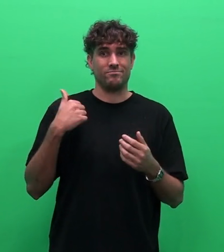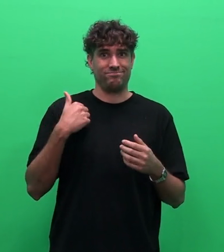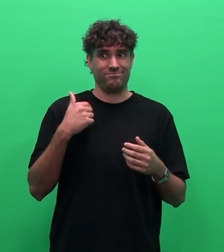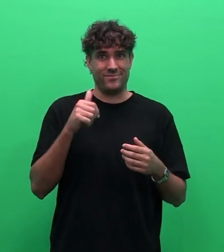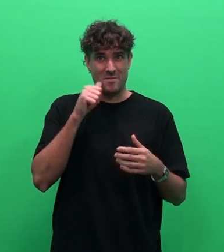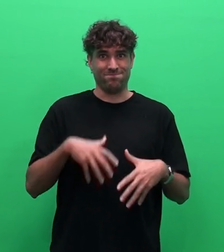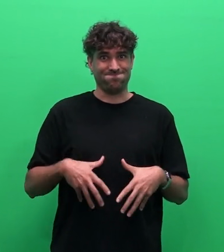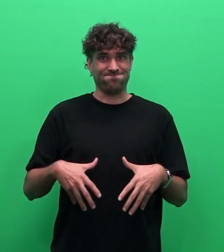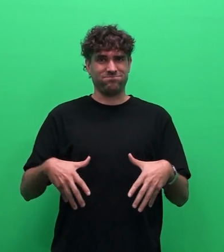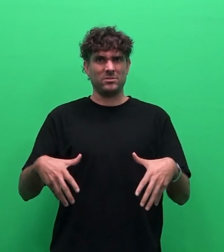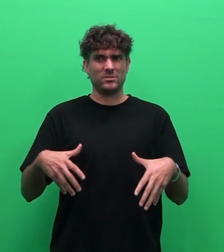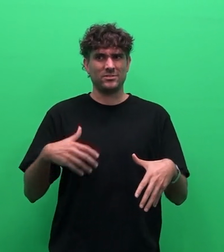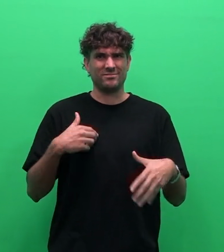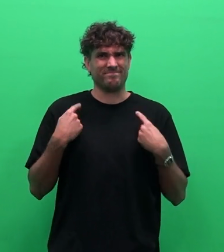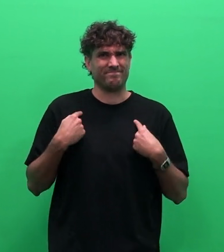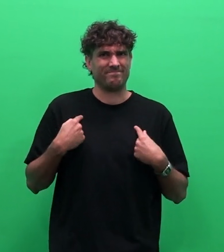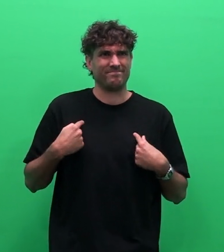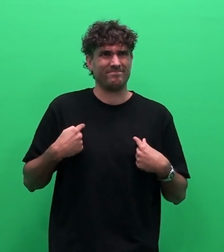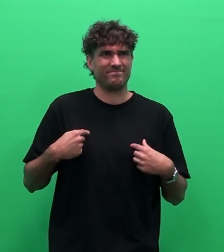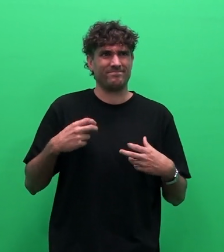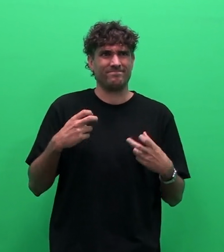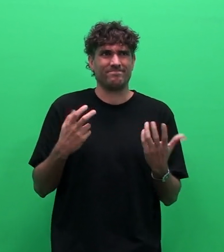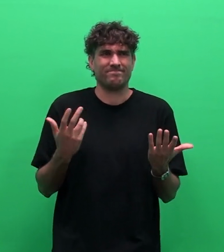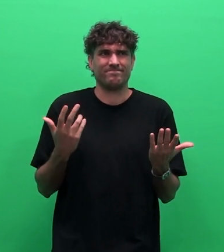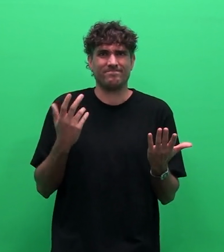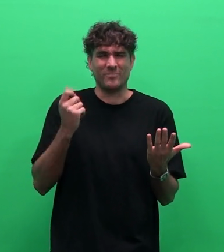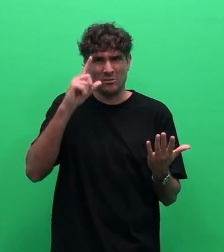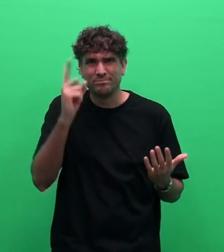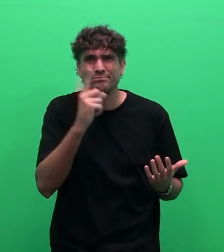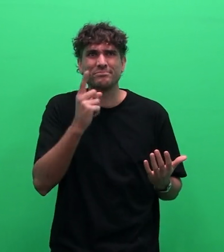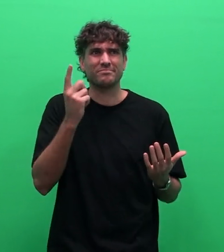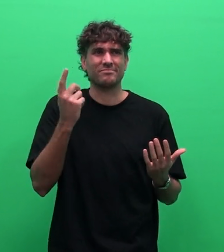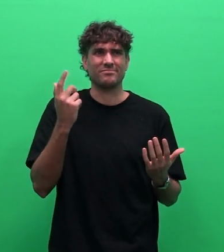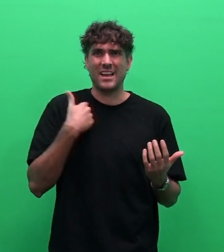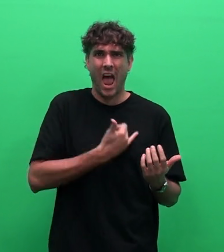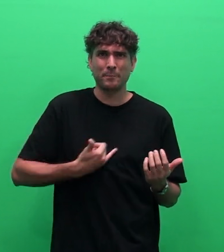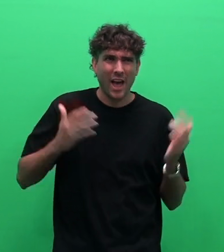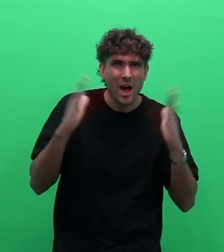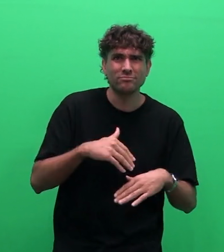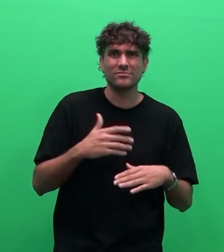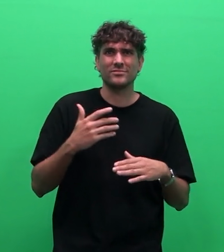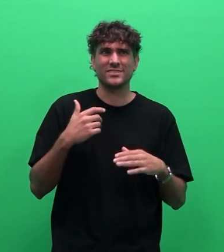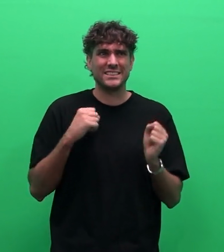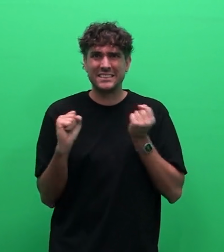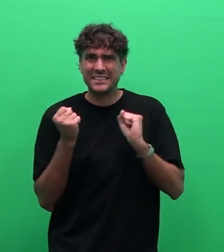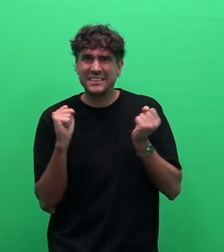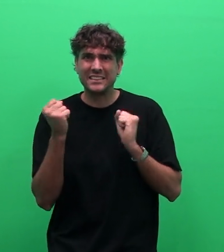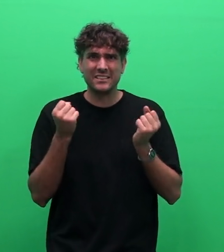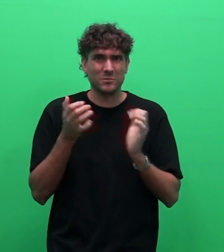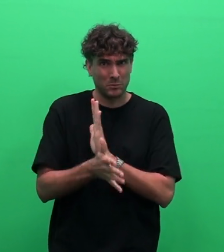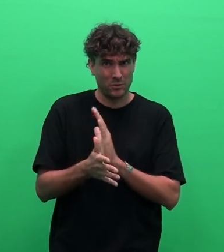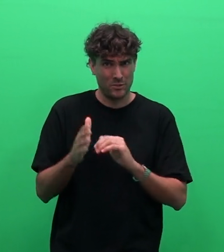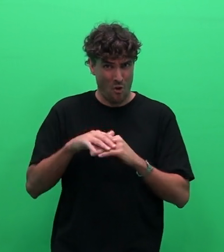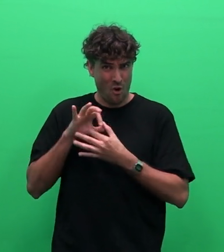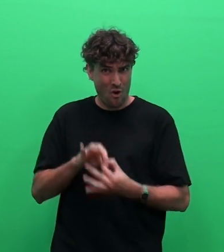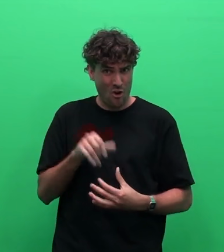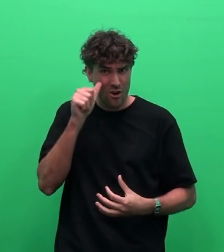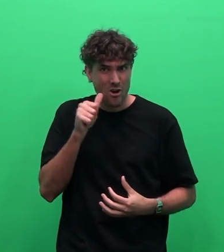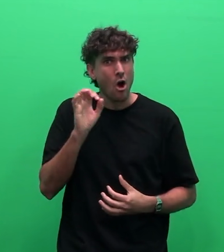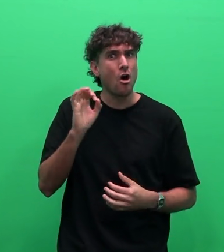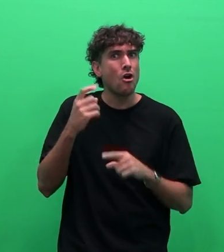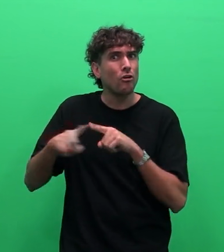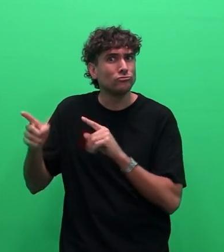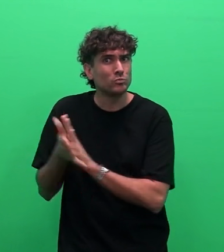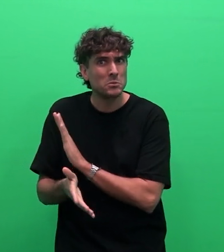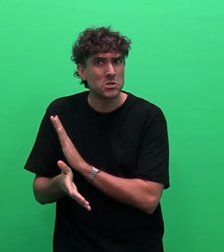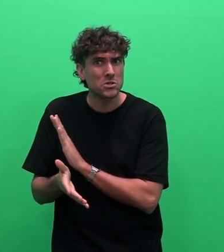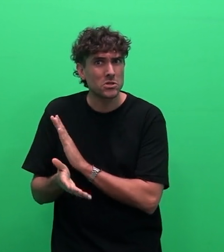Estic embarassada i sento que estic una mica marejada, no tinc gana, estic estressada, però és per l'embaràs o per algun altre motiu?